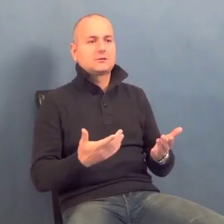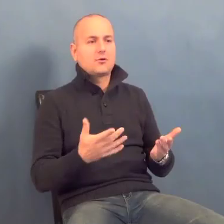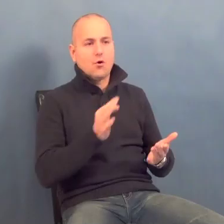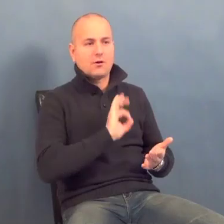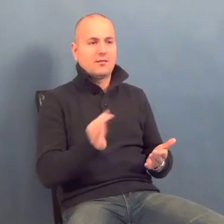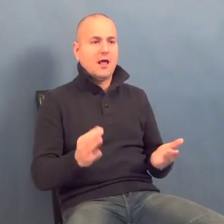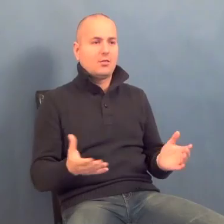Oryginalną.